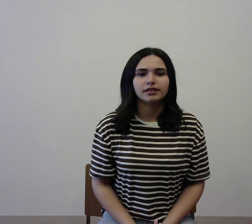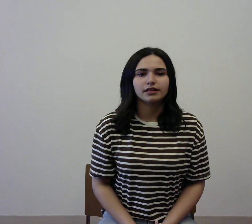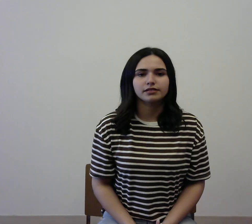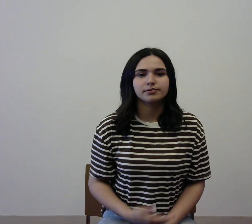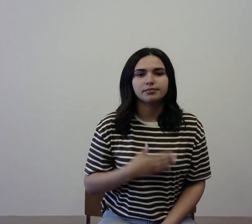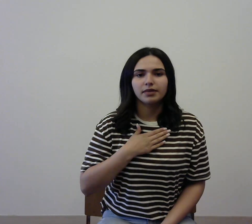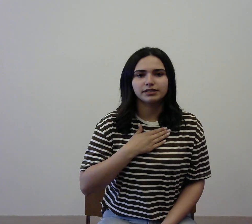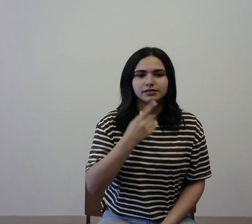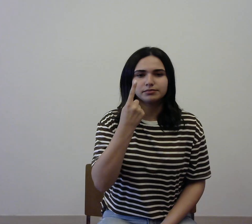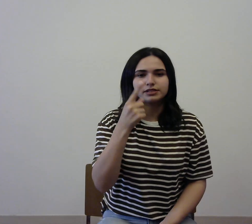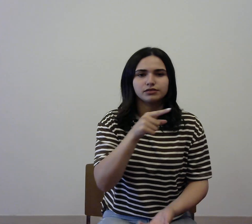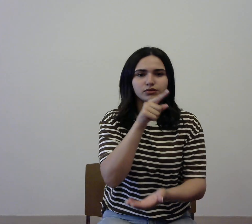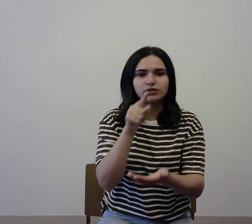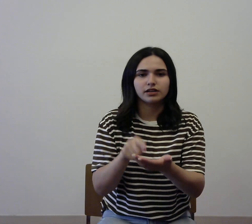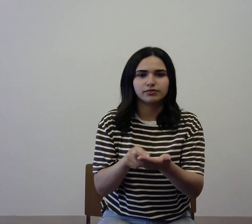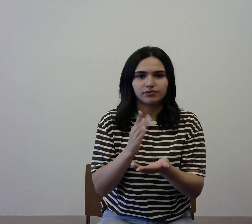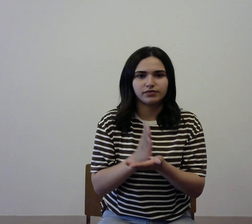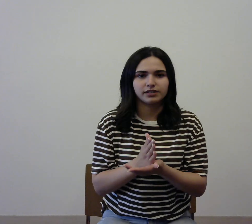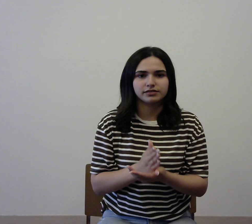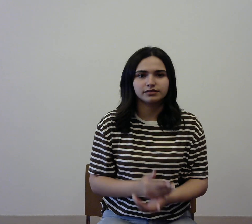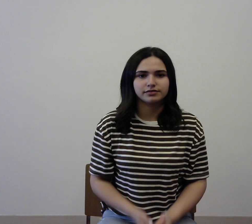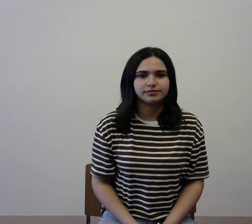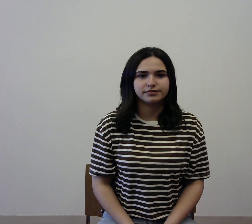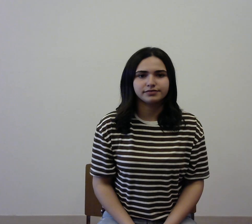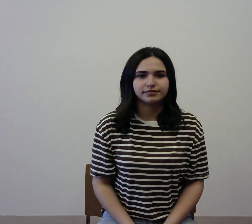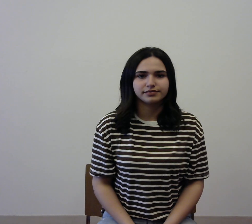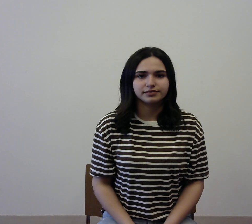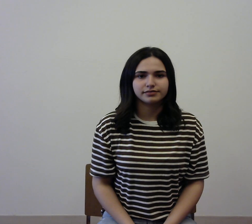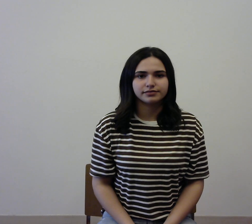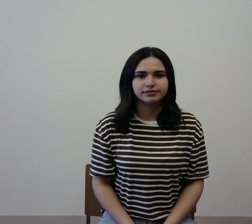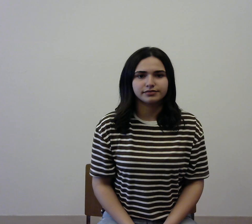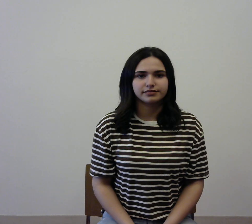Mənim bir sualım var